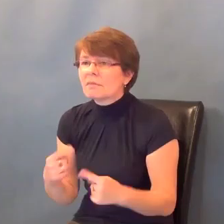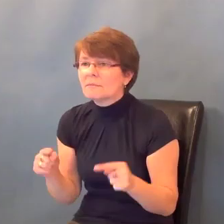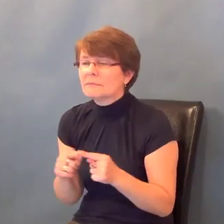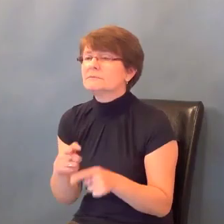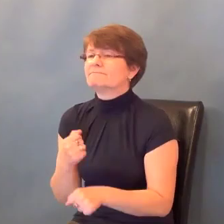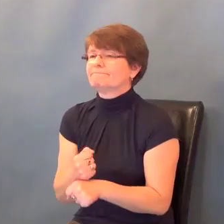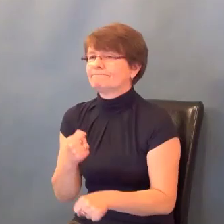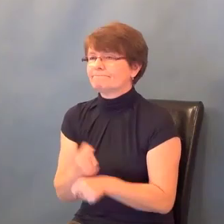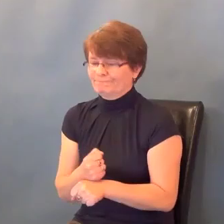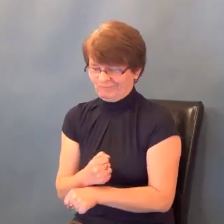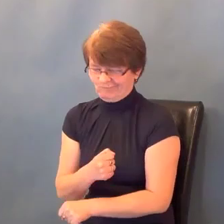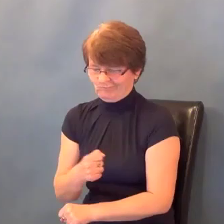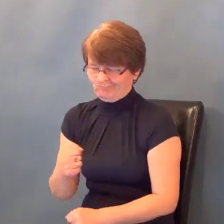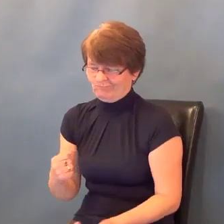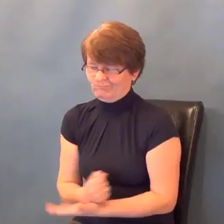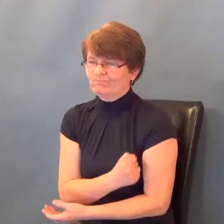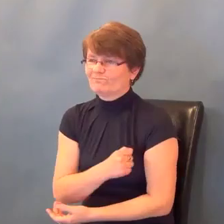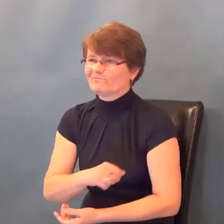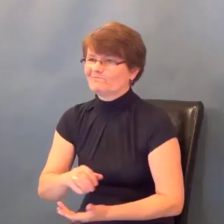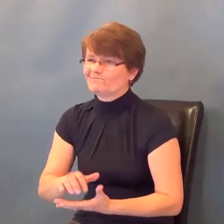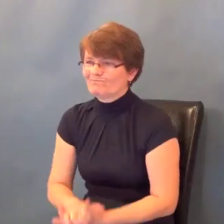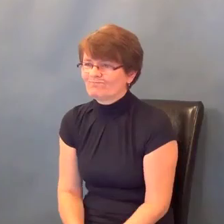Nie pasuje, pracujesz? Ech, nie udało się.